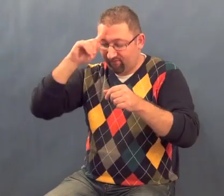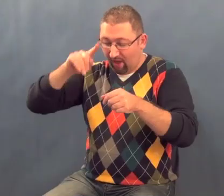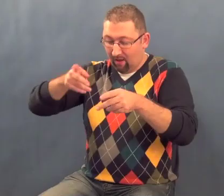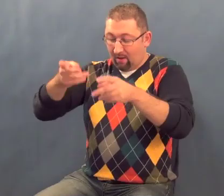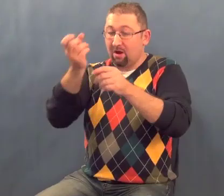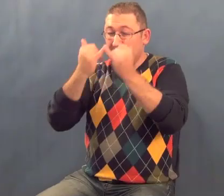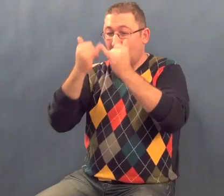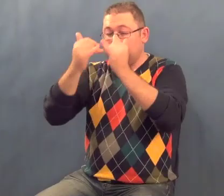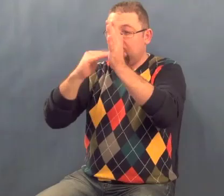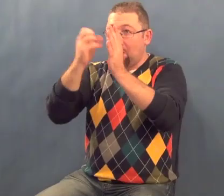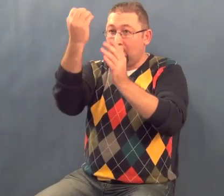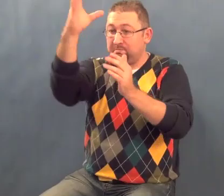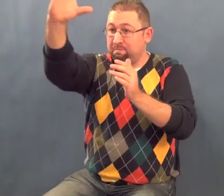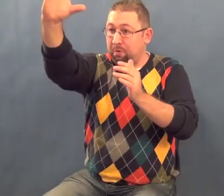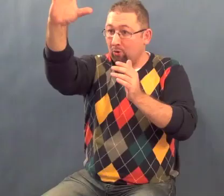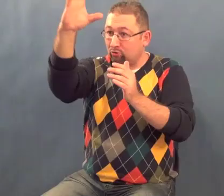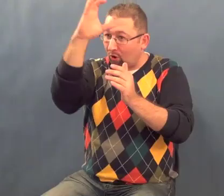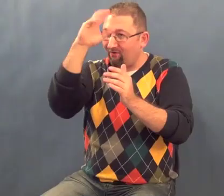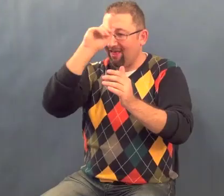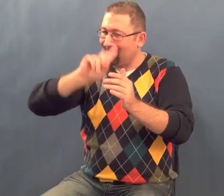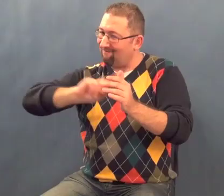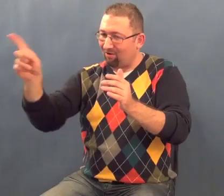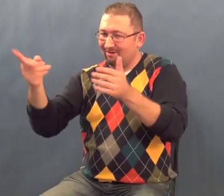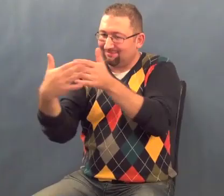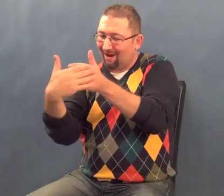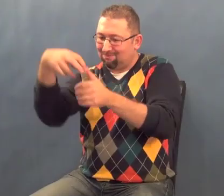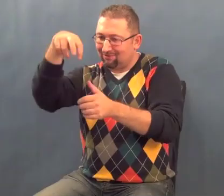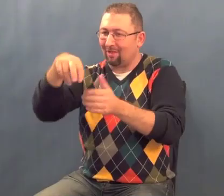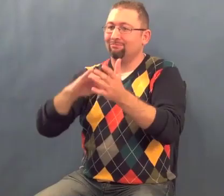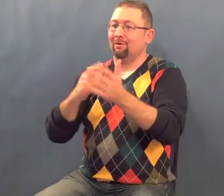Wiesz, że jeżeli pociąg się zbliża to nie wolno stać zbyt blisko niego.